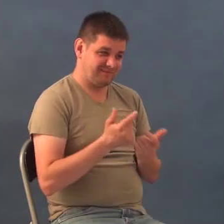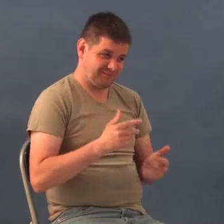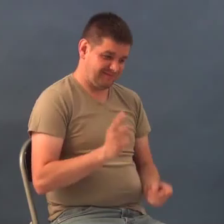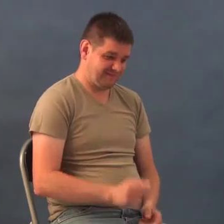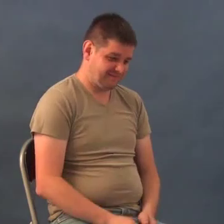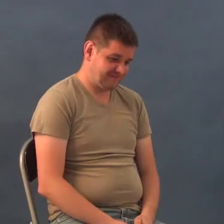Upadający człowiek.